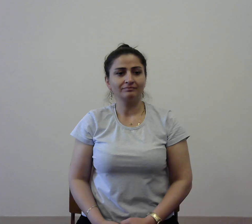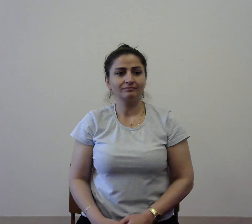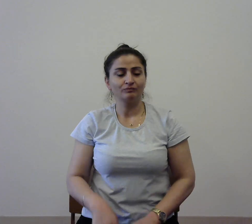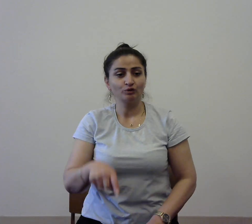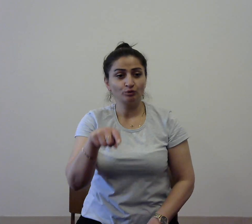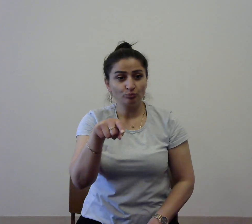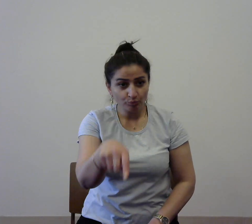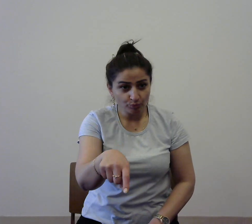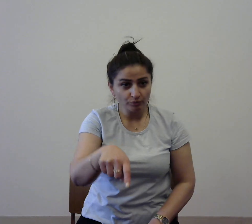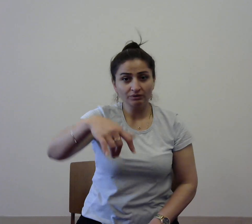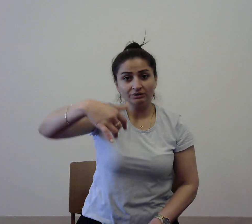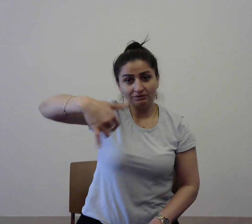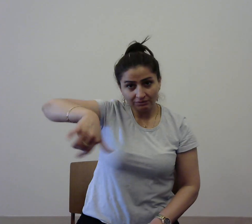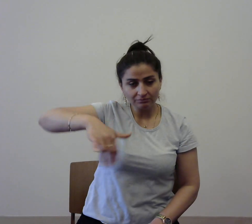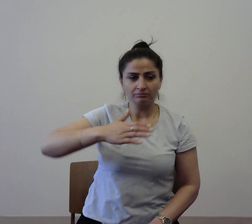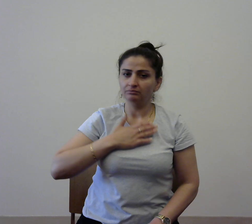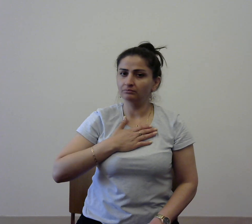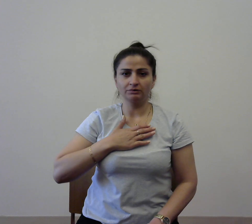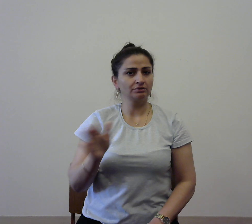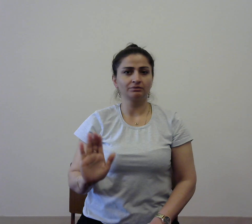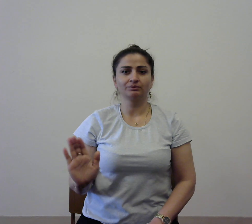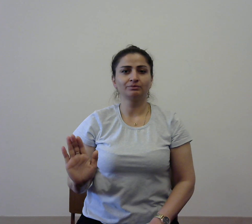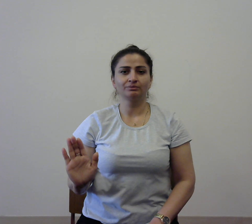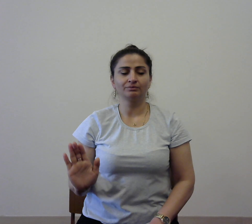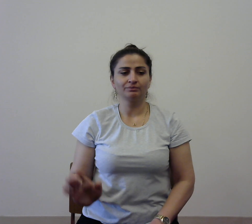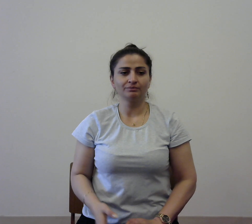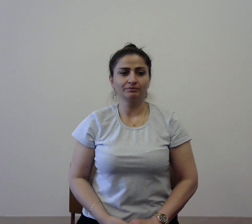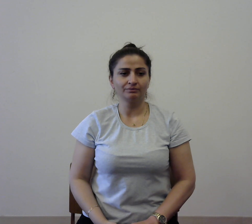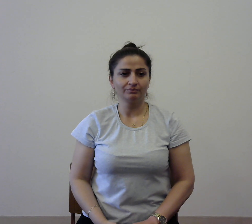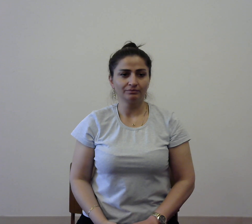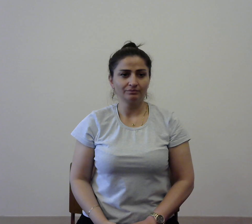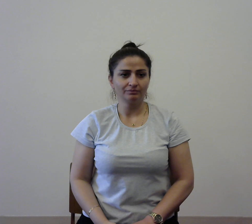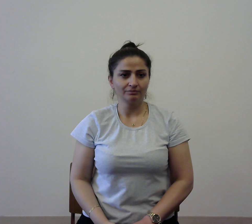Bu çanta mənim deyil